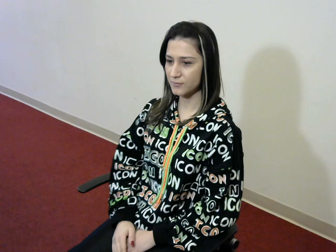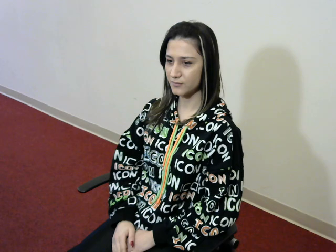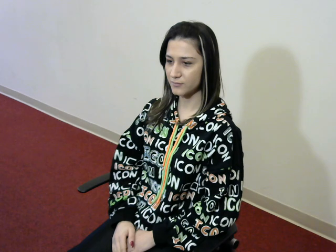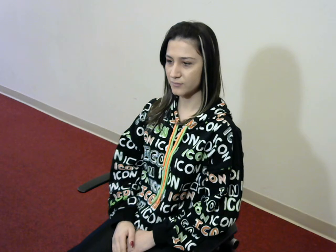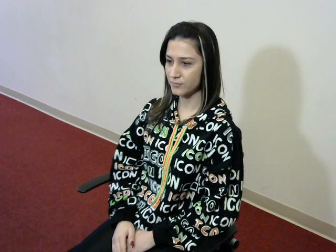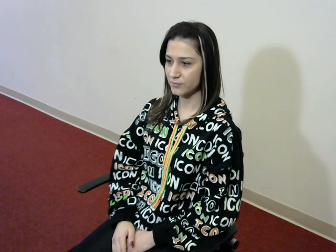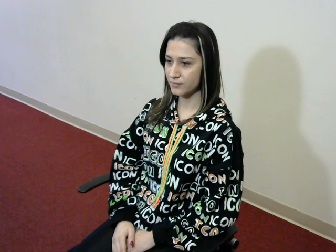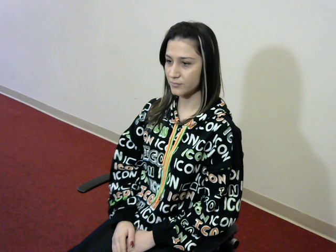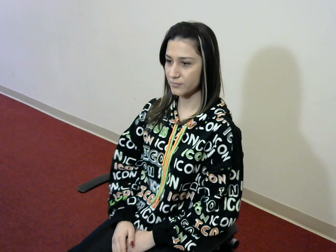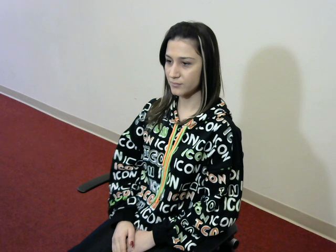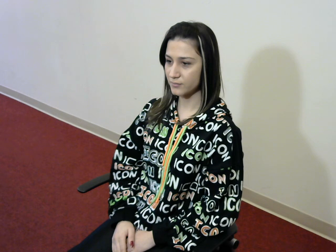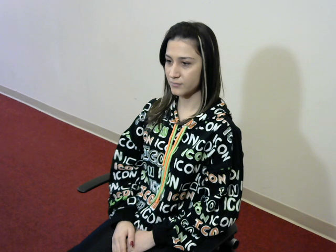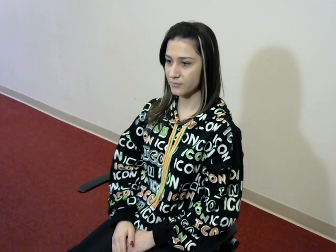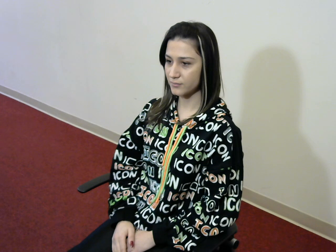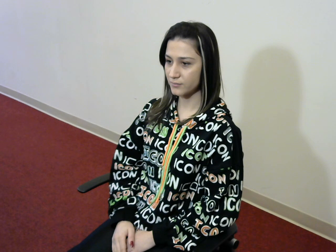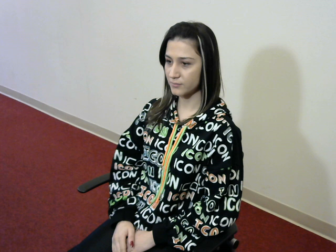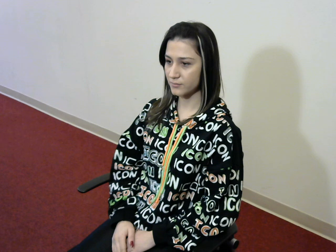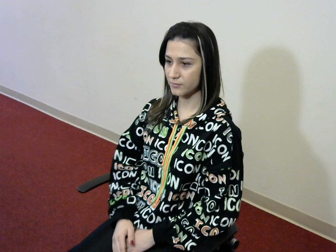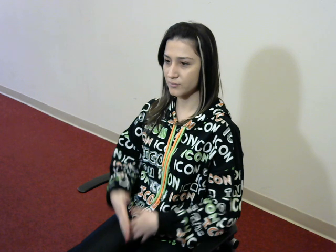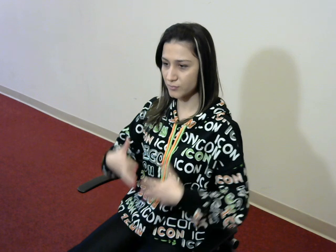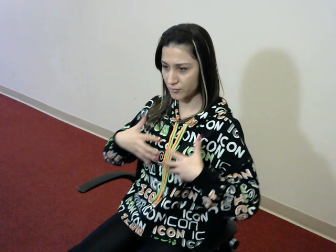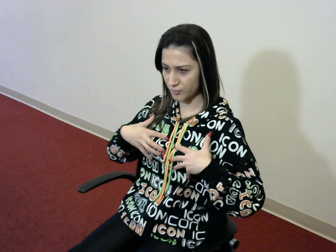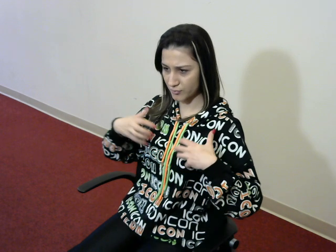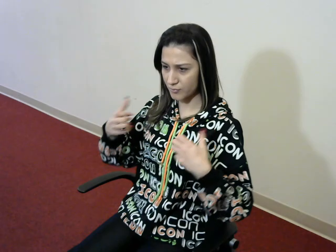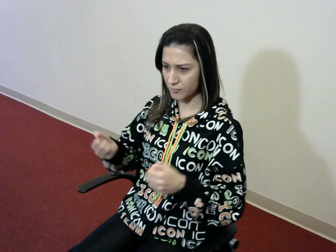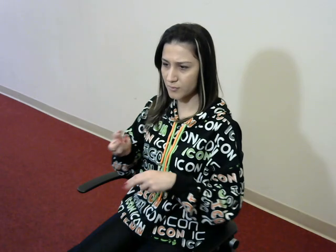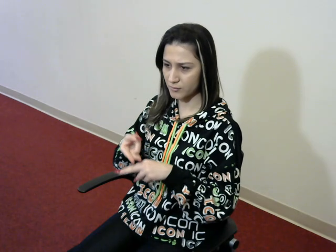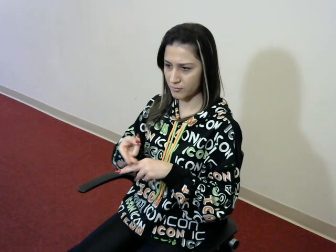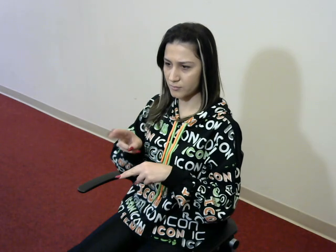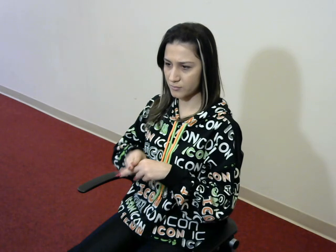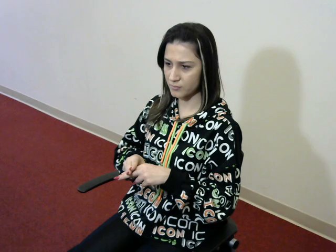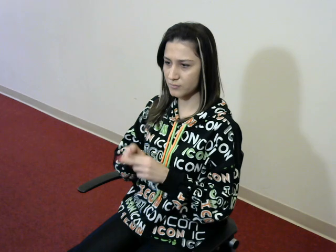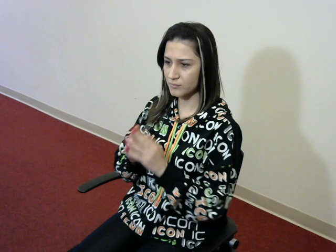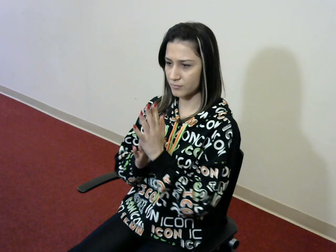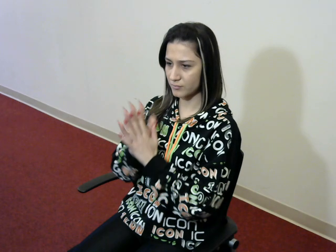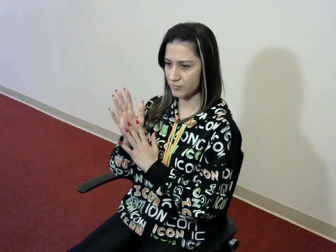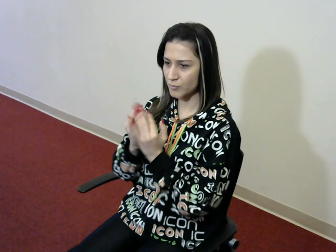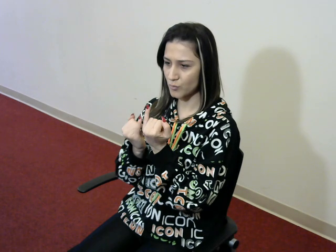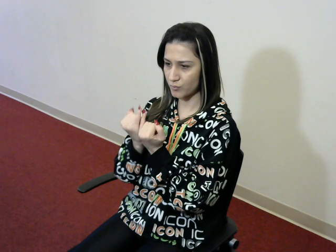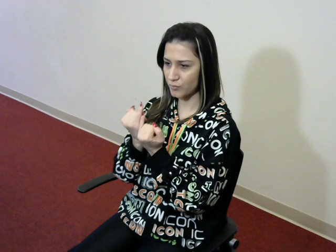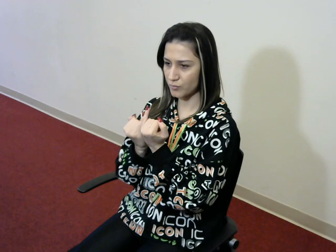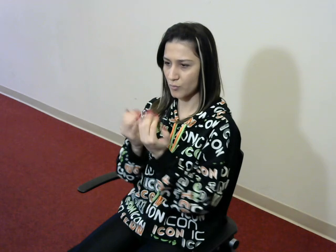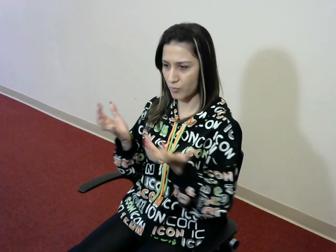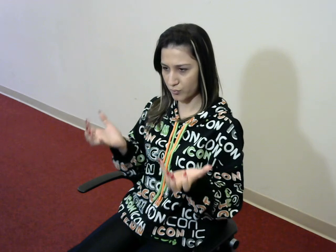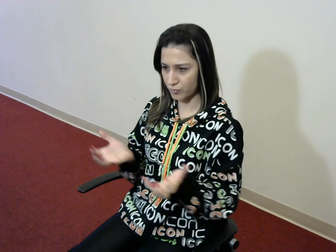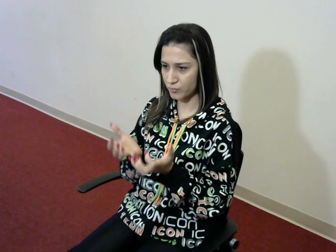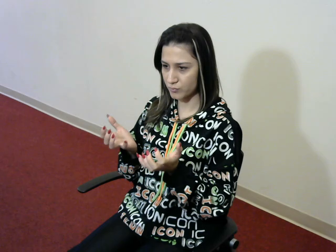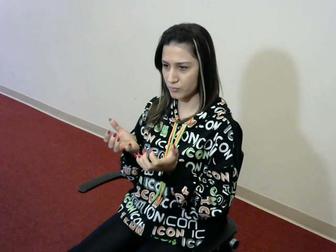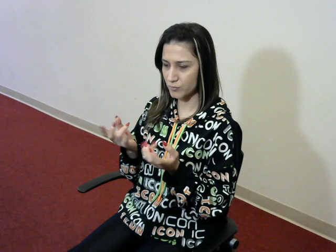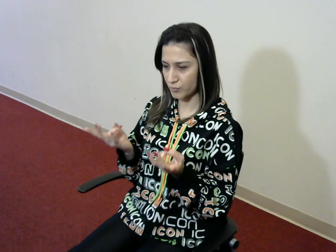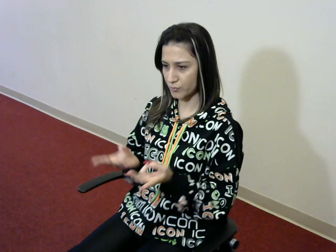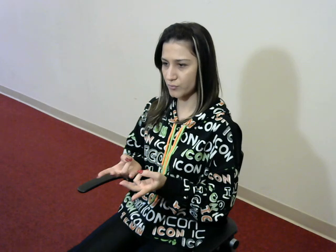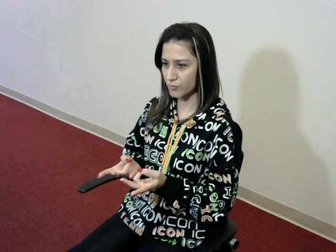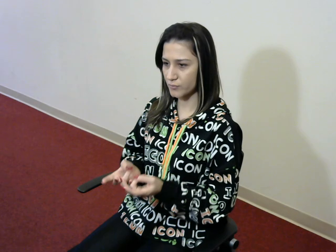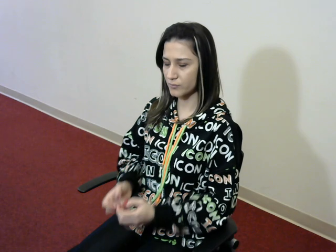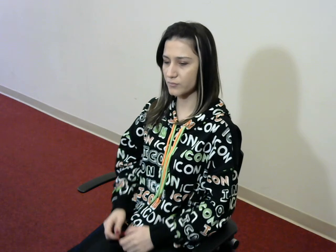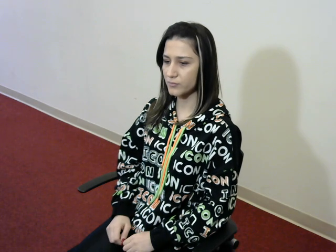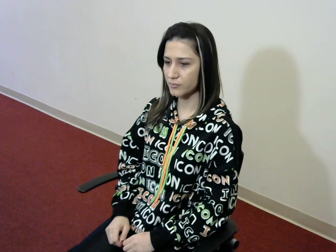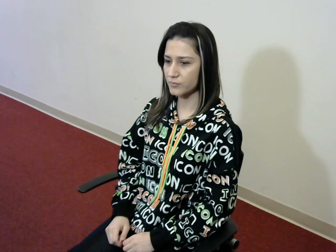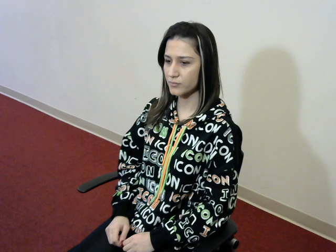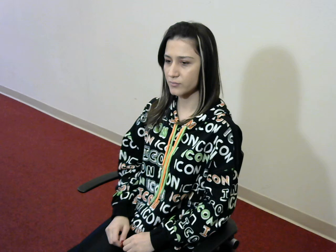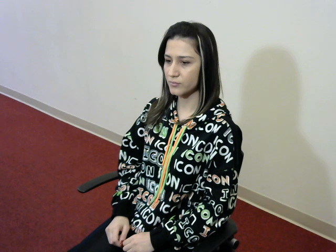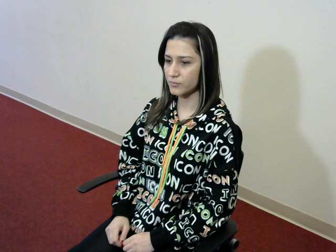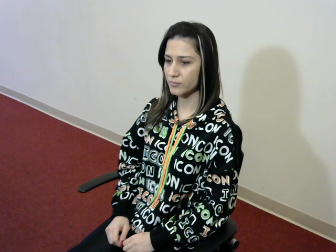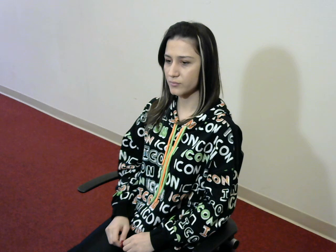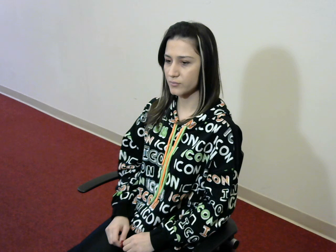Sağlamlığımız üçün bitkiləri qorumaq lazımdır